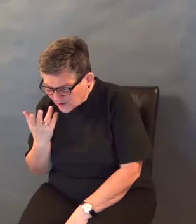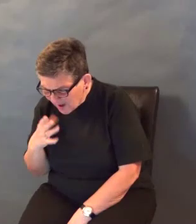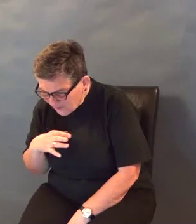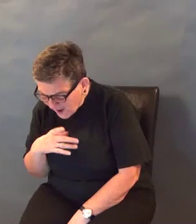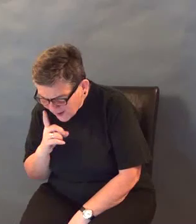Gdzie jest wolne?